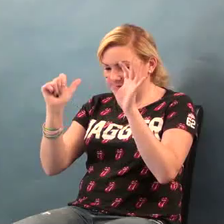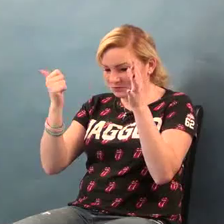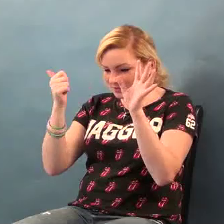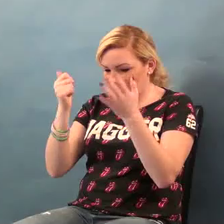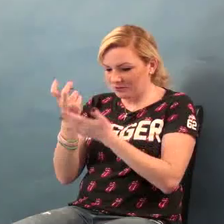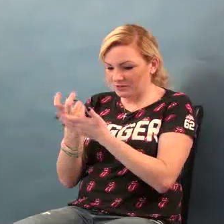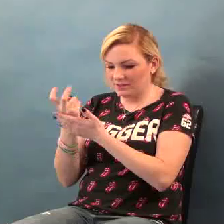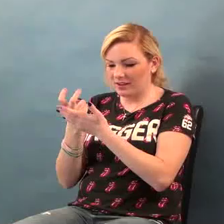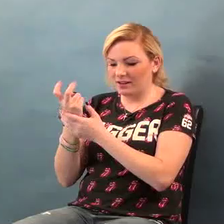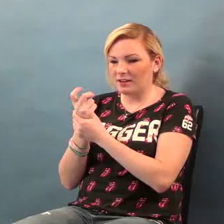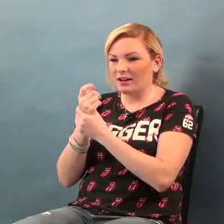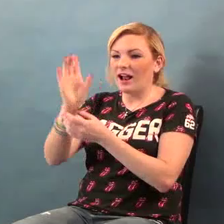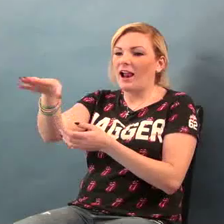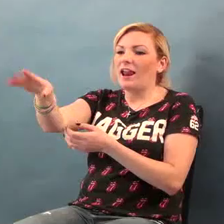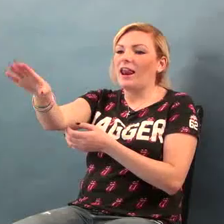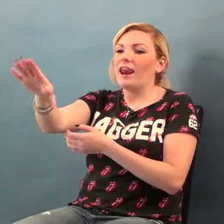Następnie...